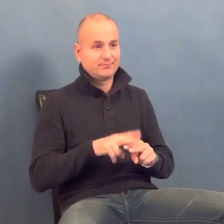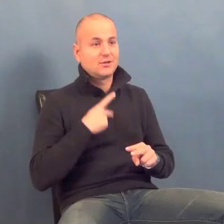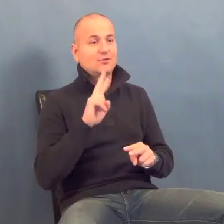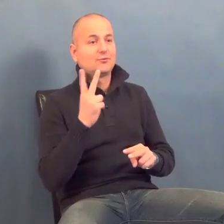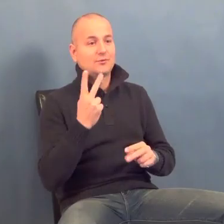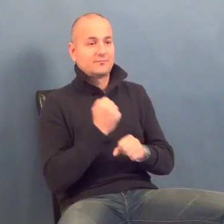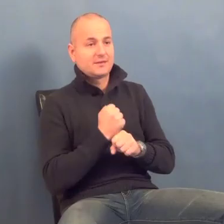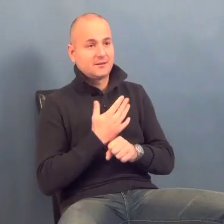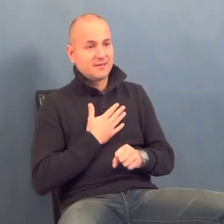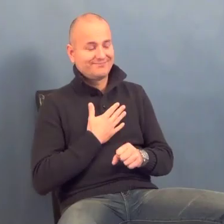Mam drugą pracę.